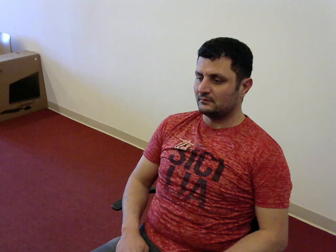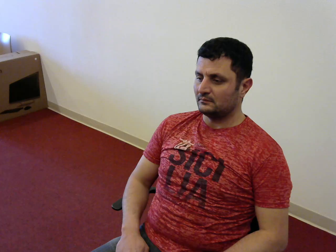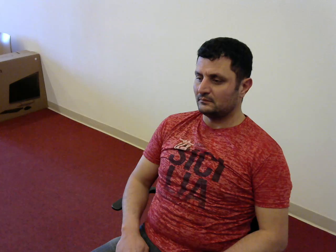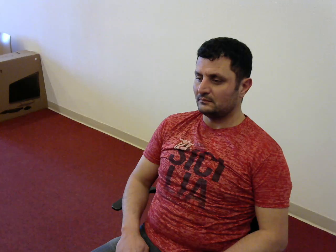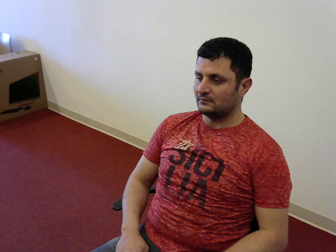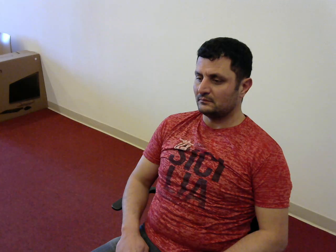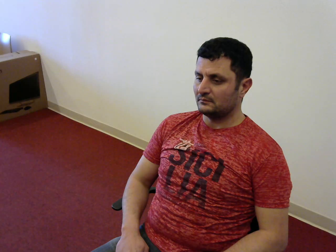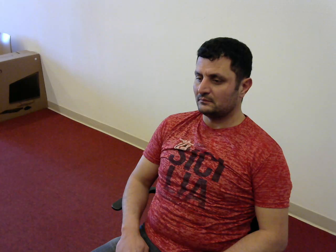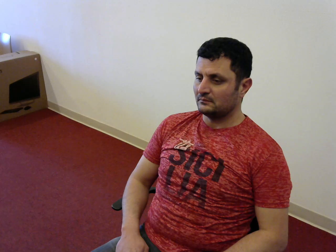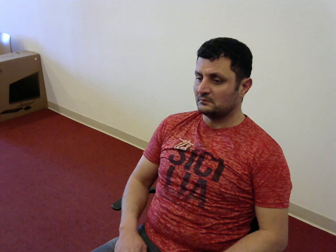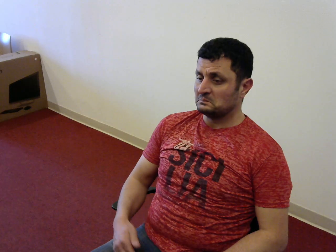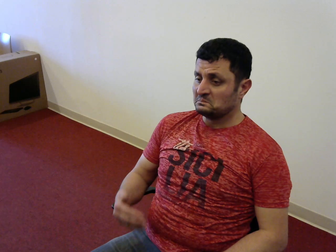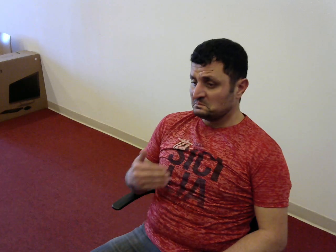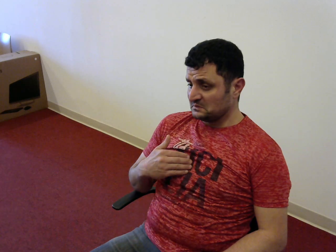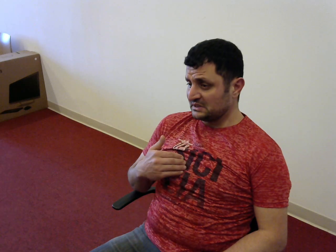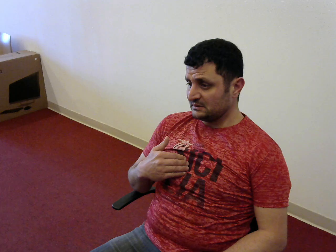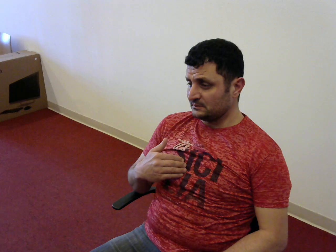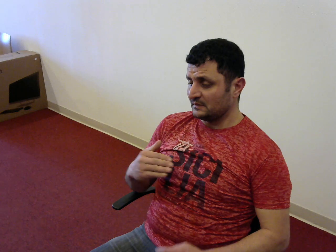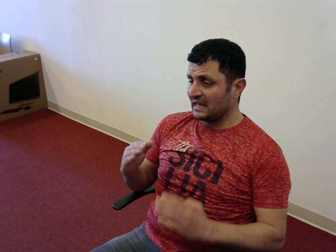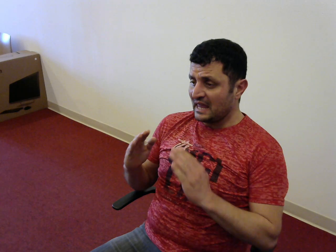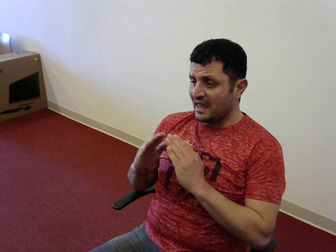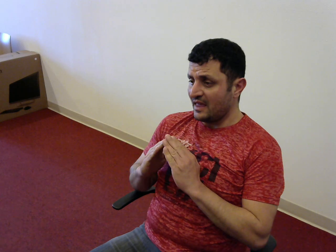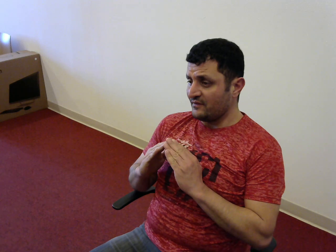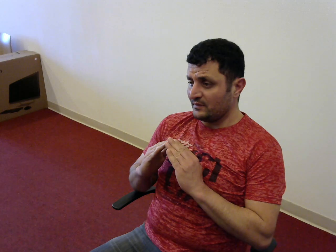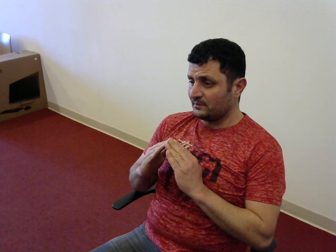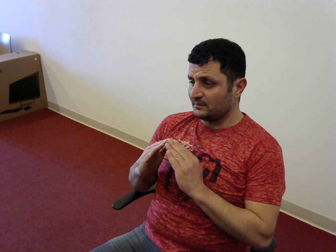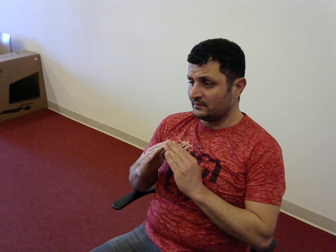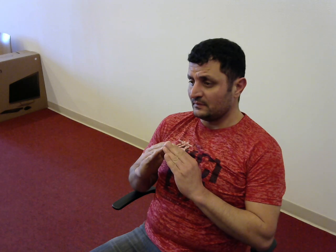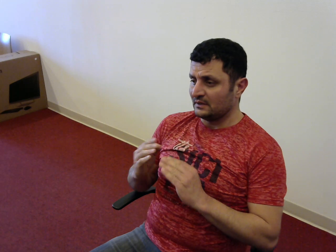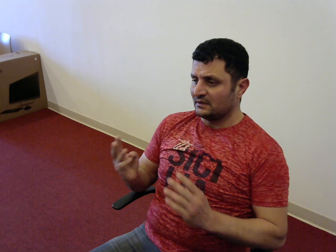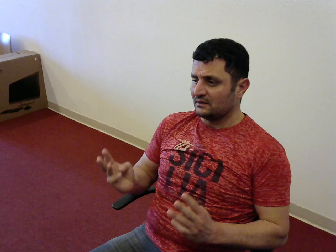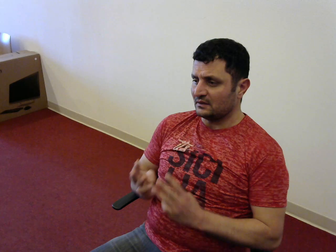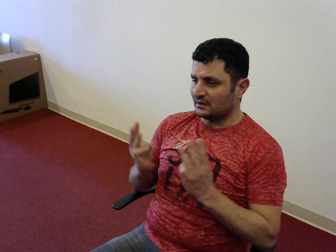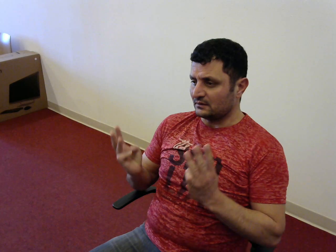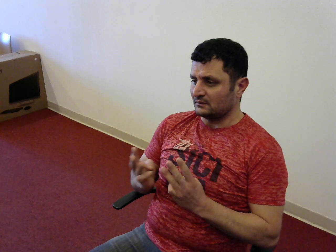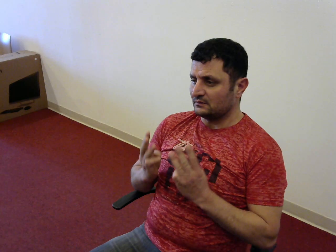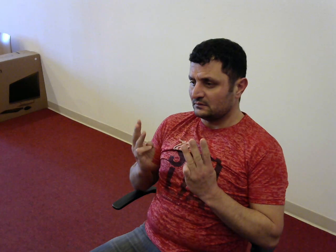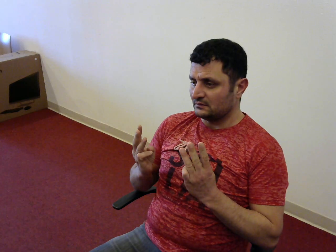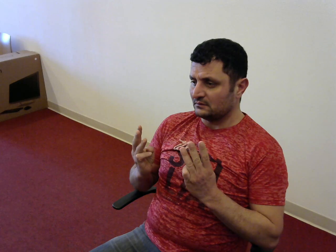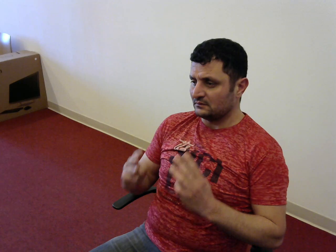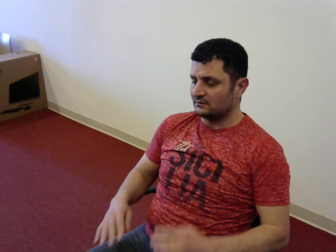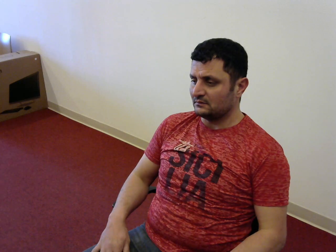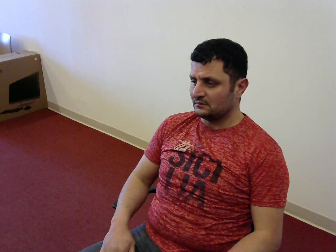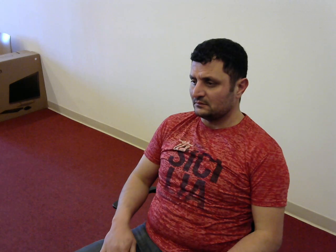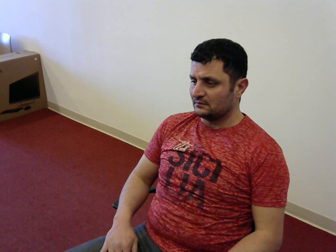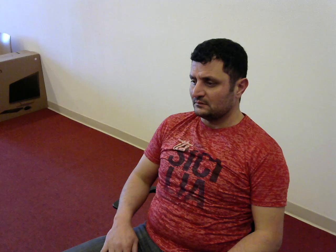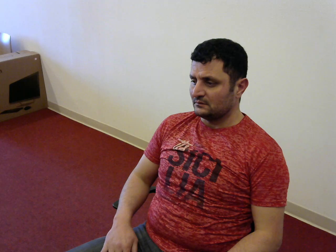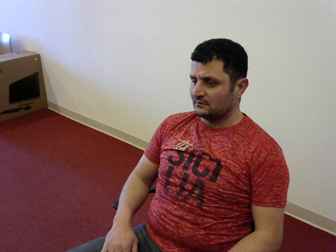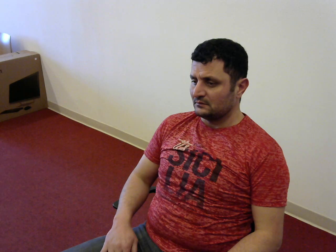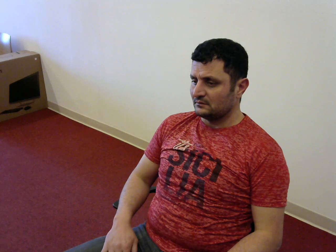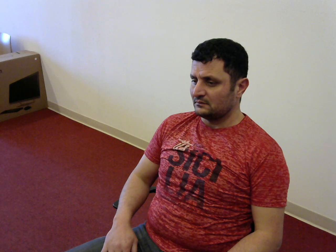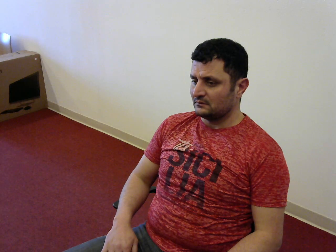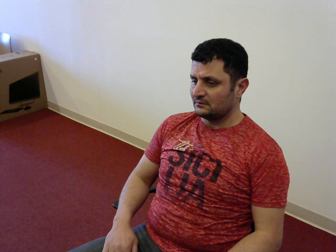Bizim evizim yanır